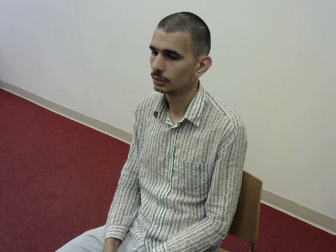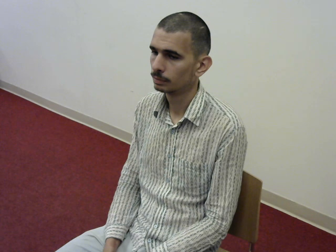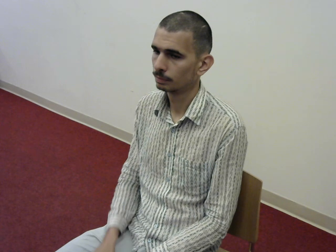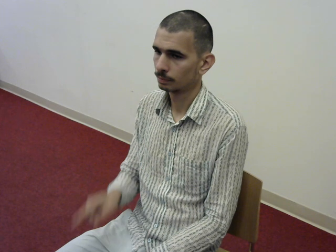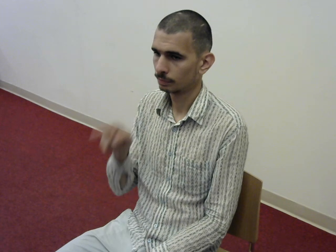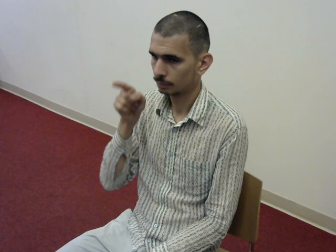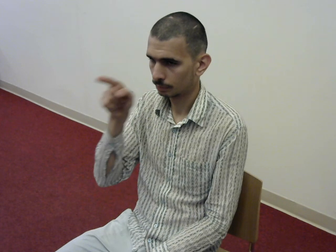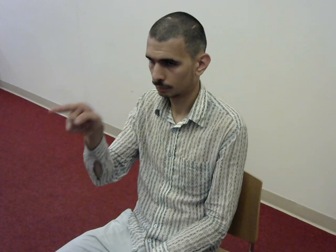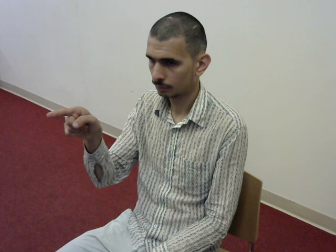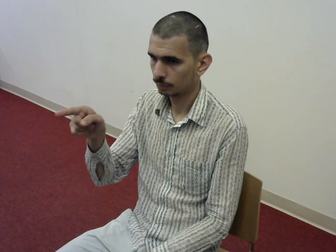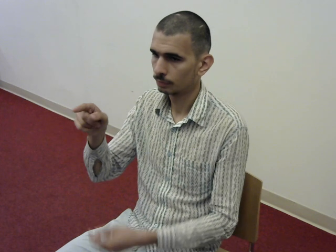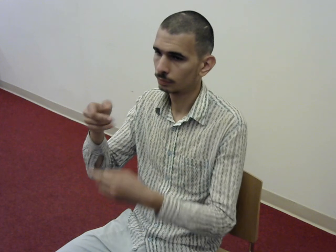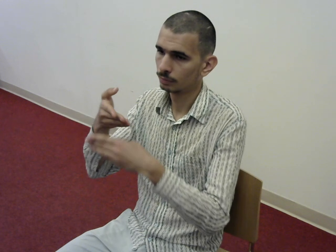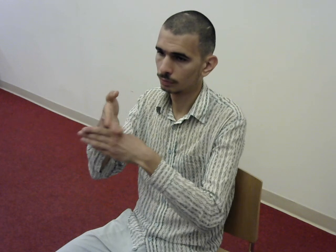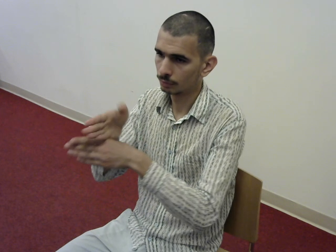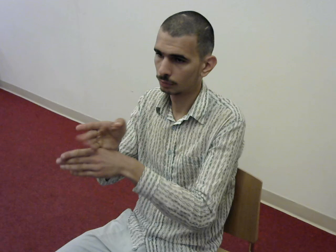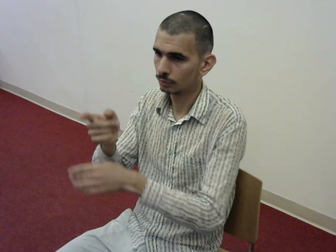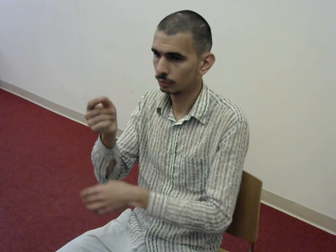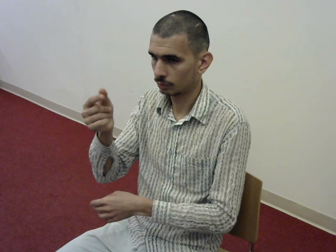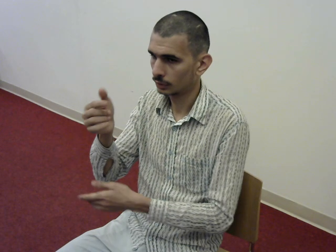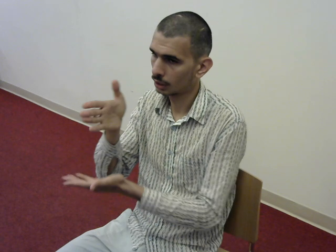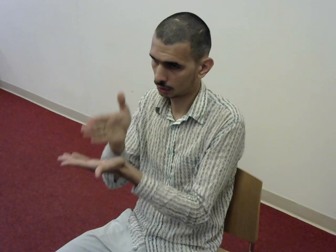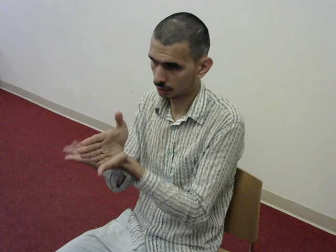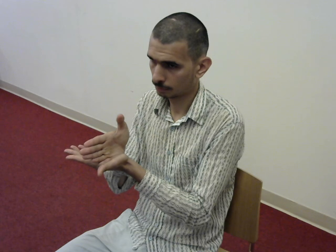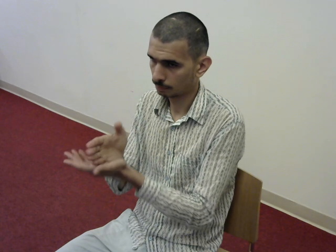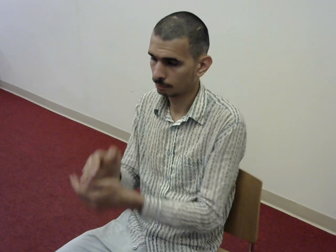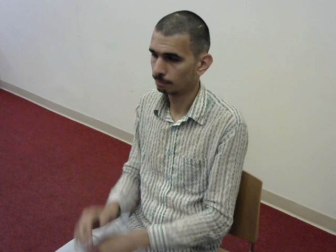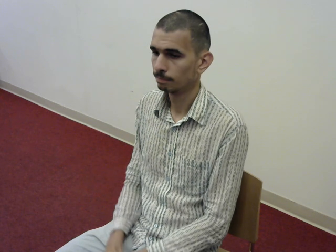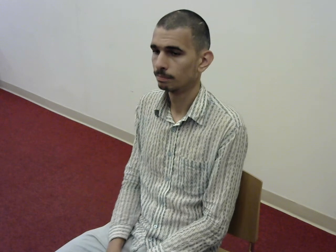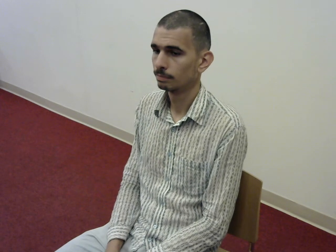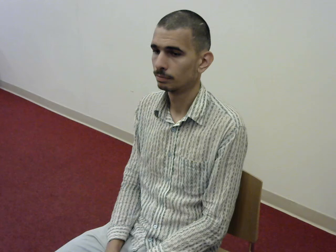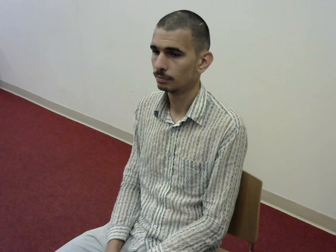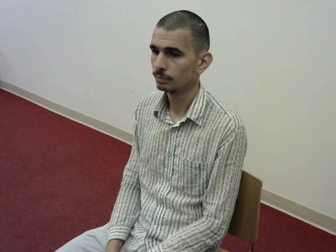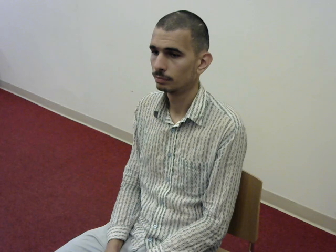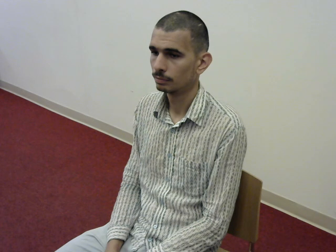Sizdə xırda pul varmı?